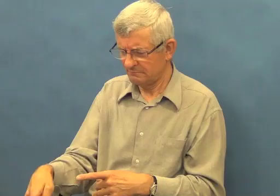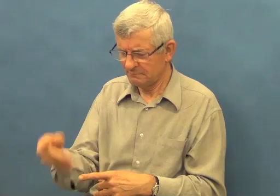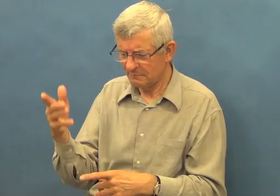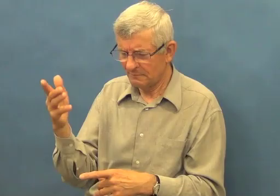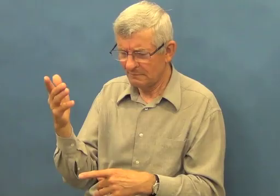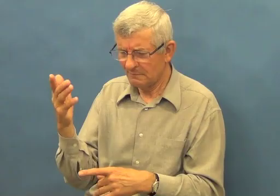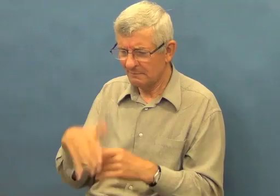Kończy się.